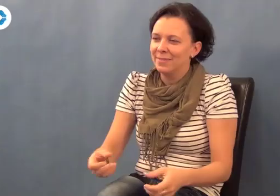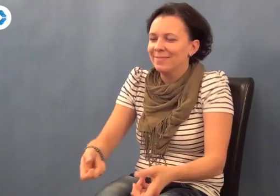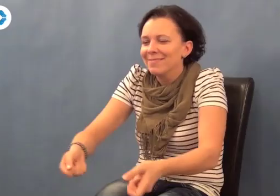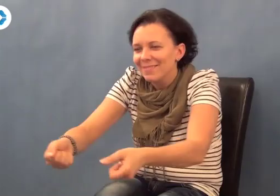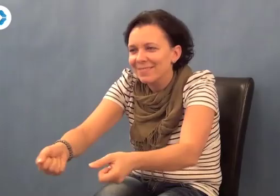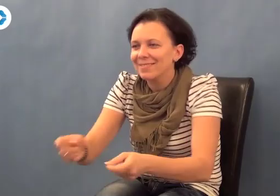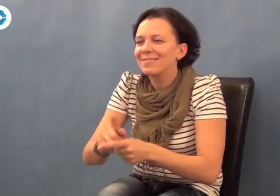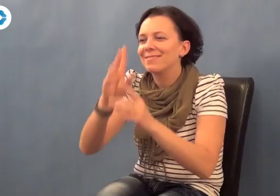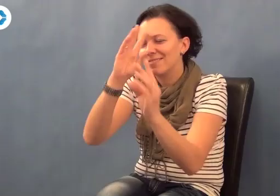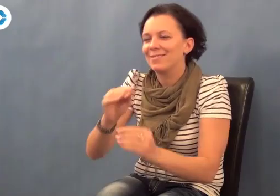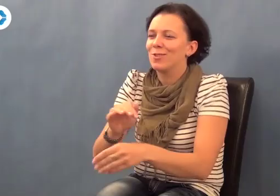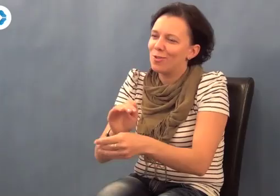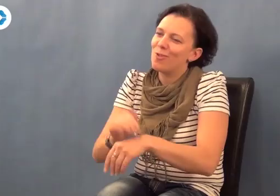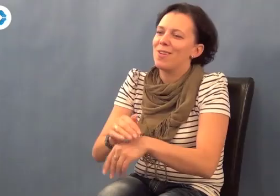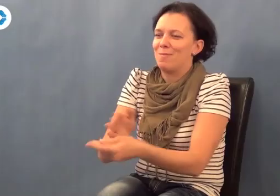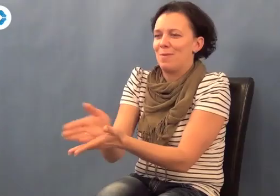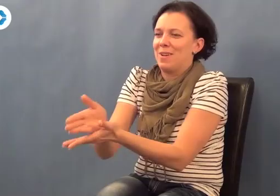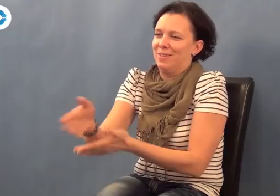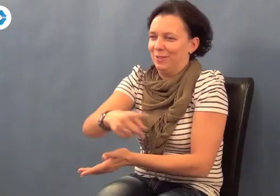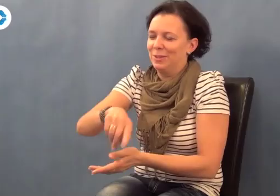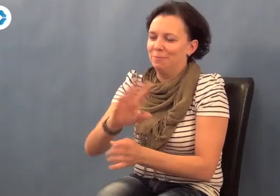Podaje mu kosz, w ramach uprzejmości, koledze pomaga.